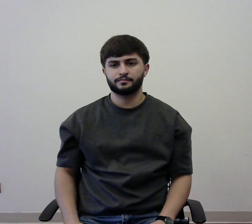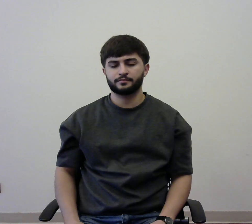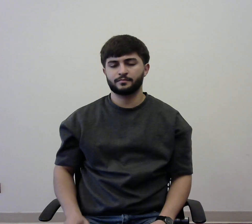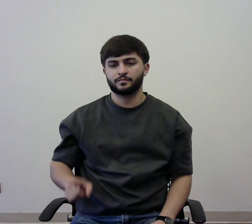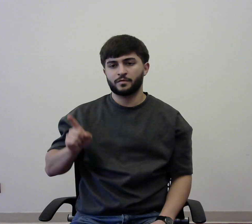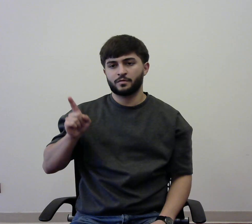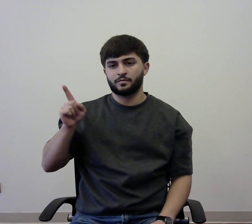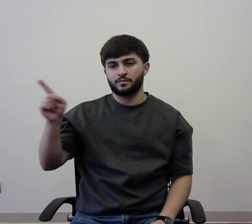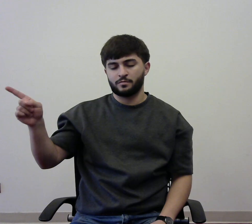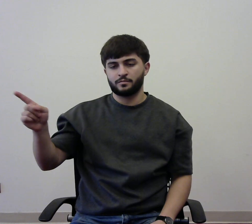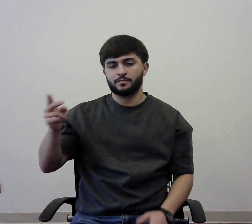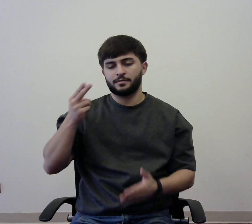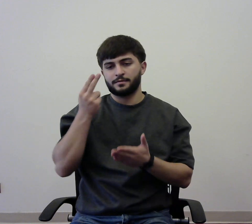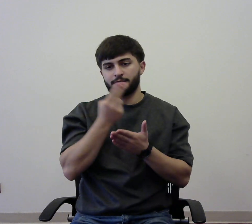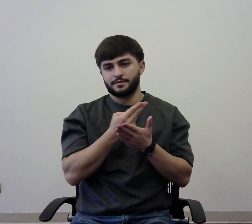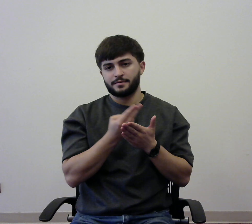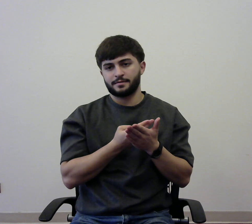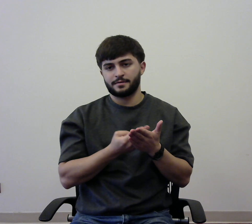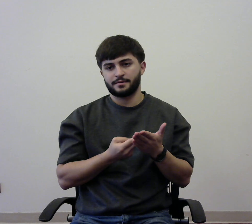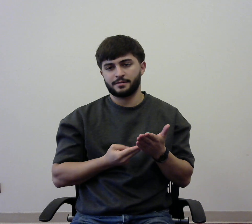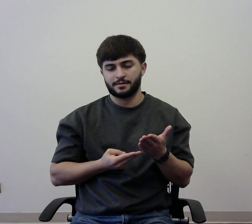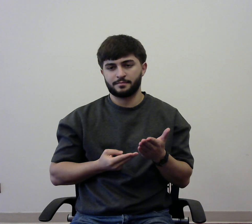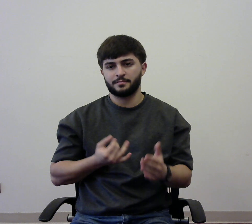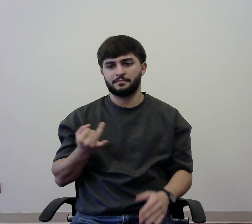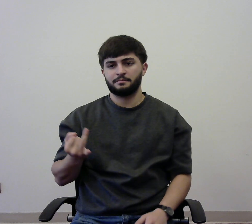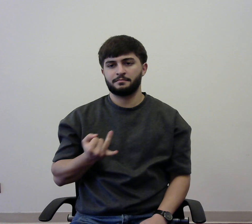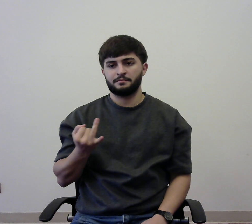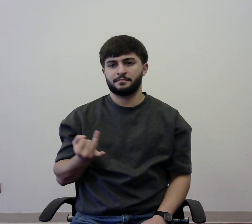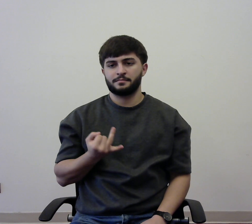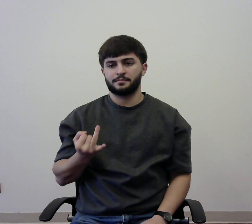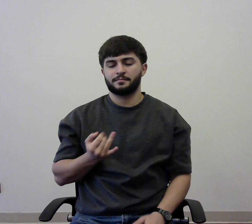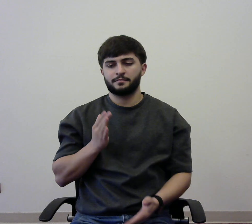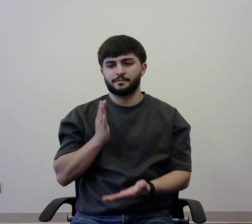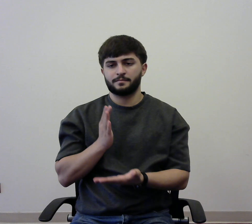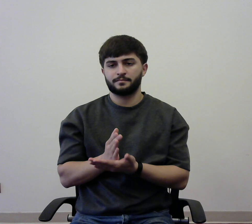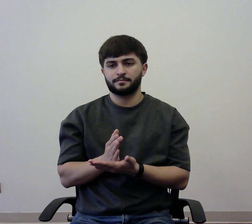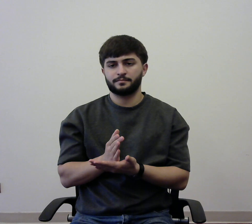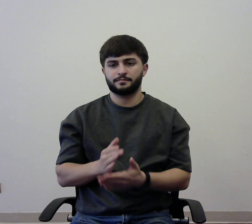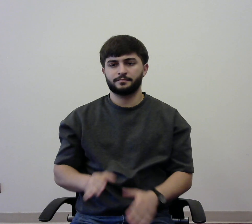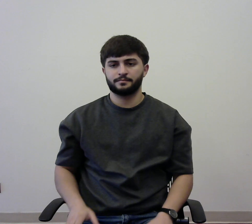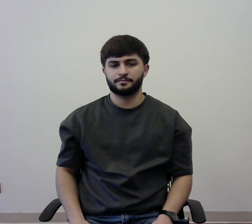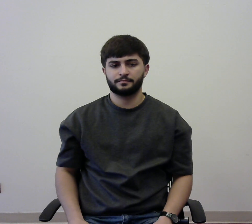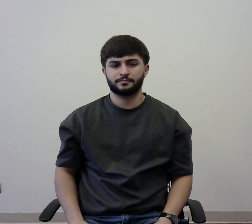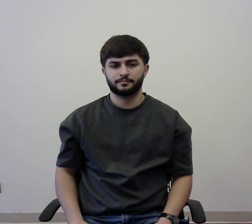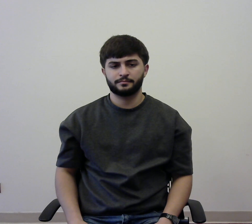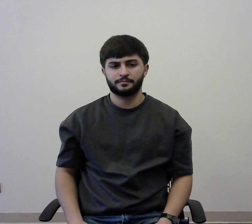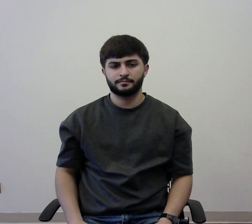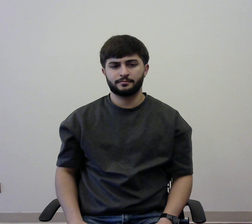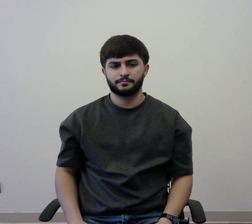Onun rəsmə marağı var